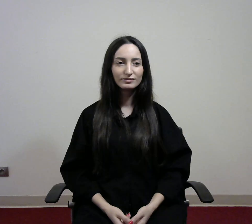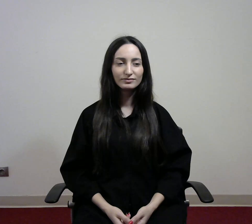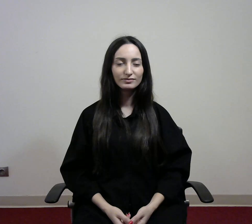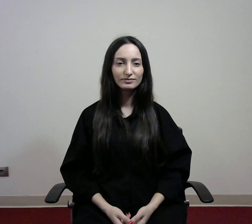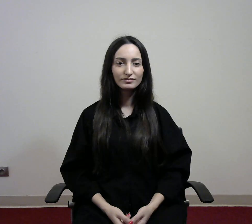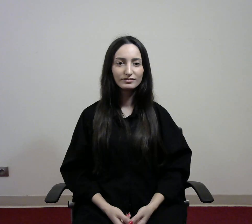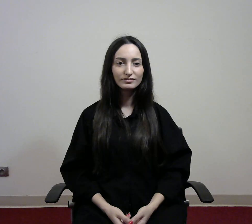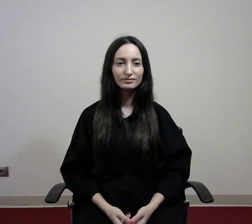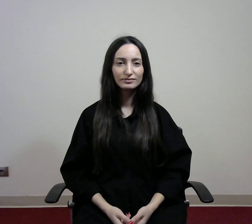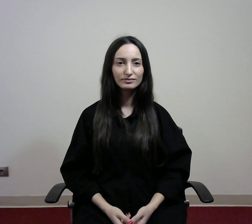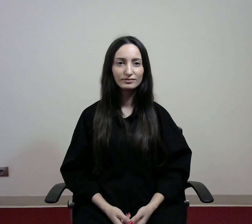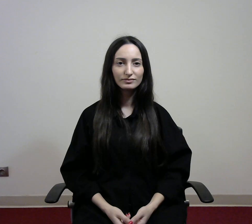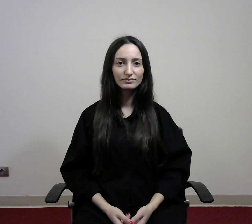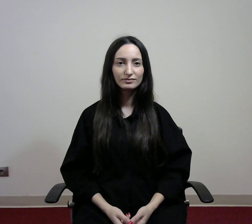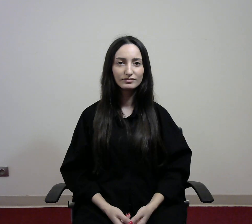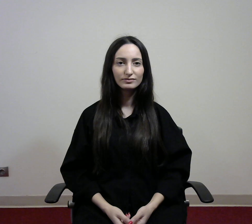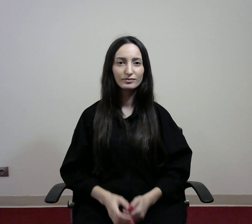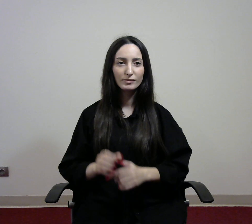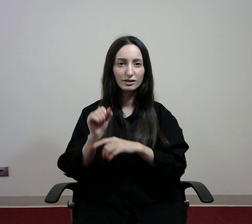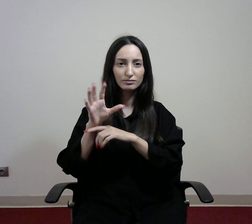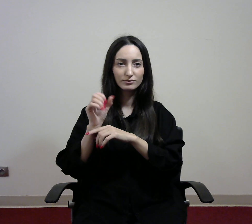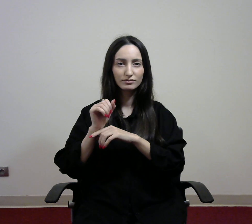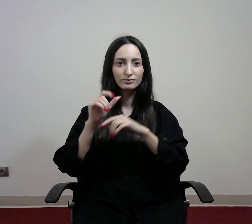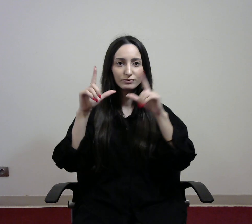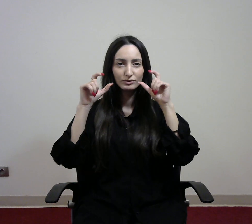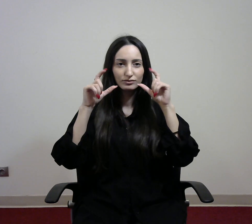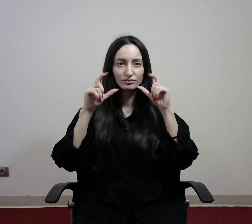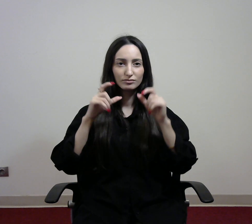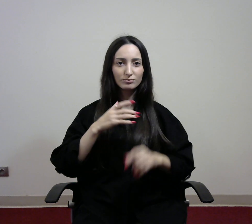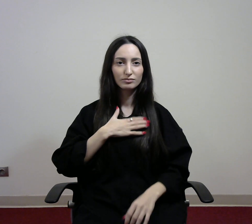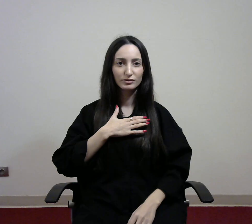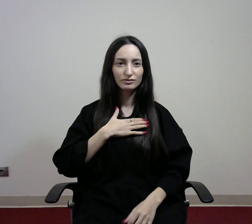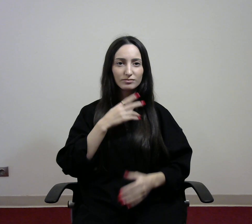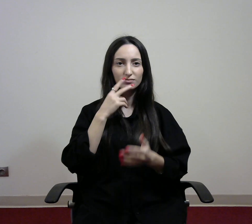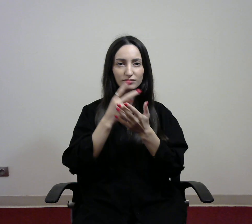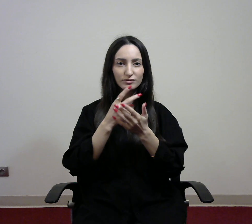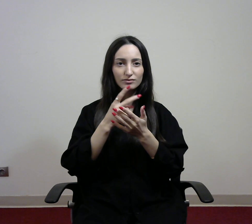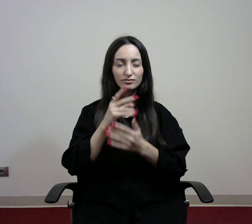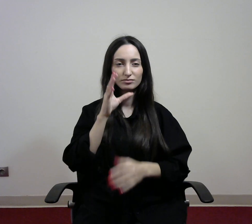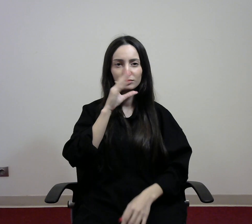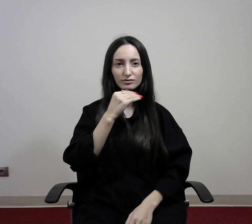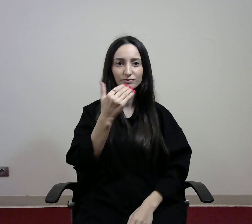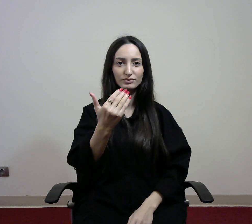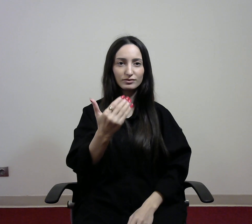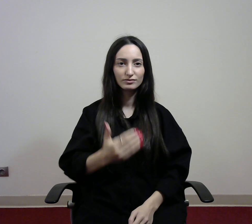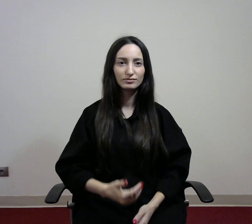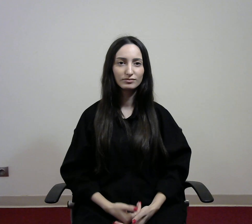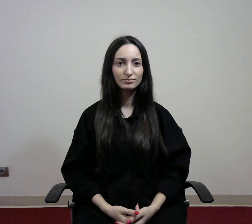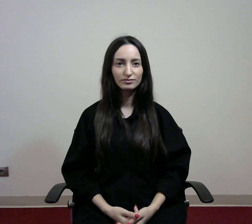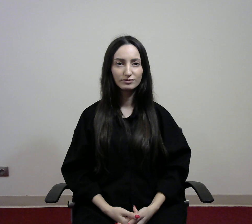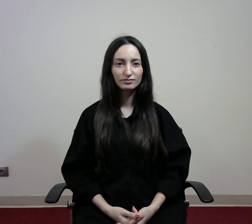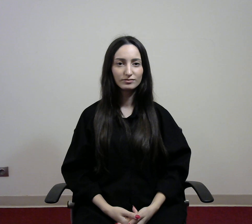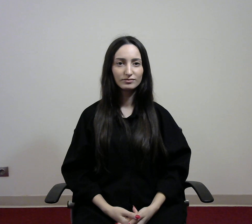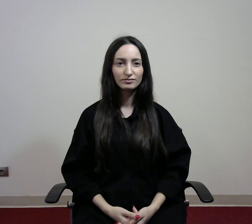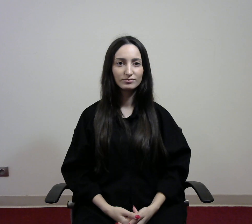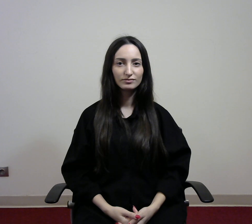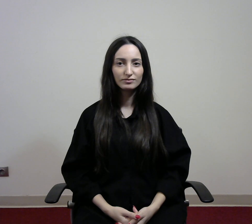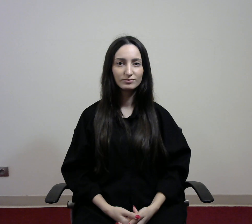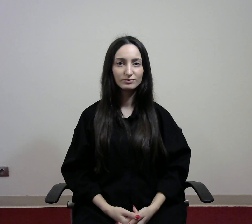Çəkdiyin şəkilləri mənə göstərə bilərsənmi?